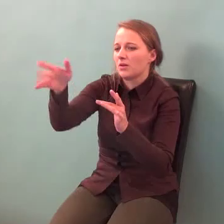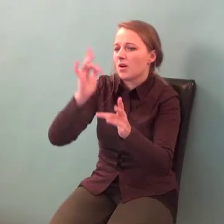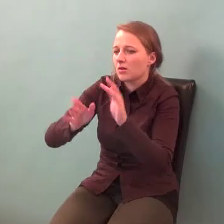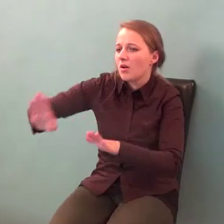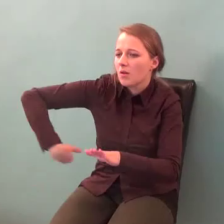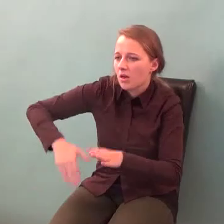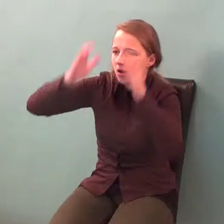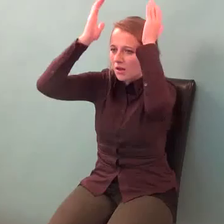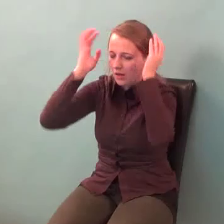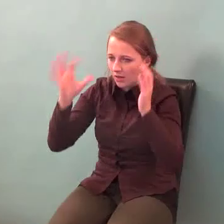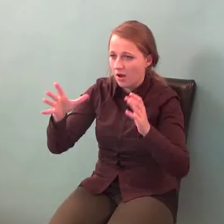To jest kask na rower, na deskorolkę.